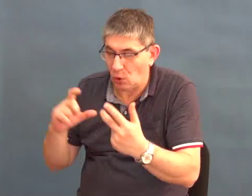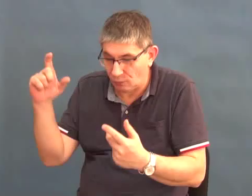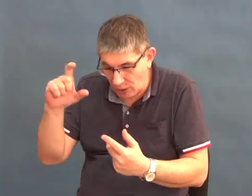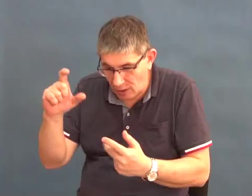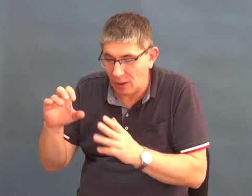W czwartek.